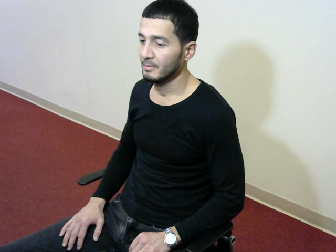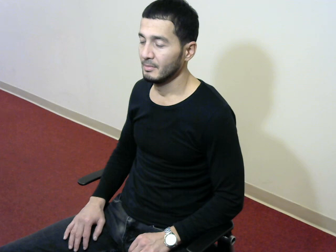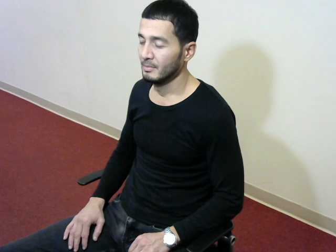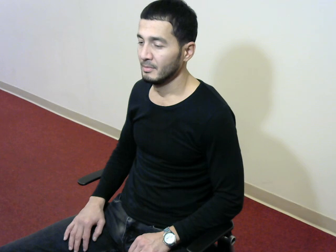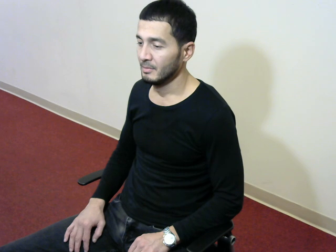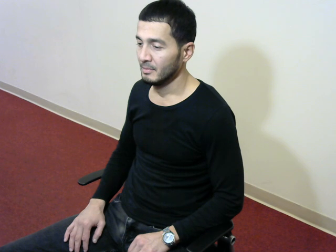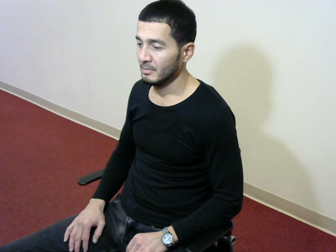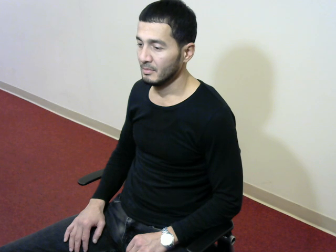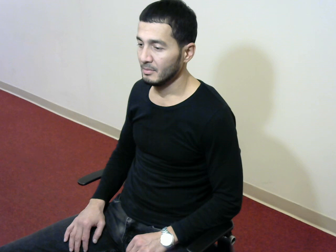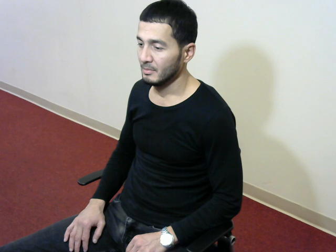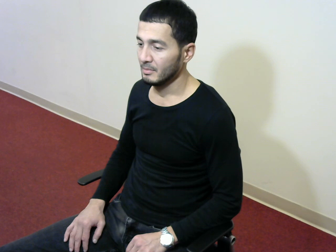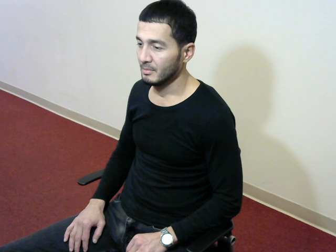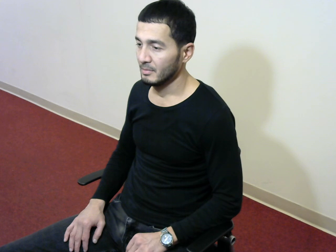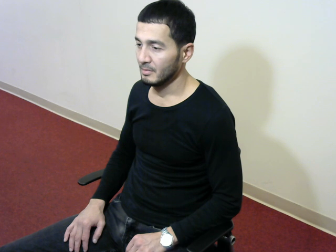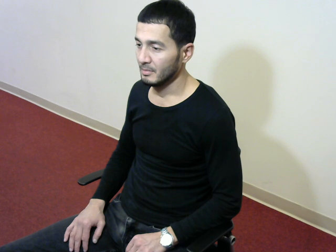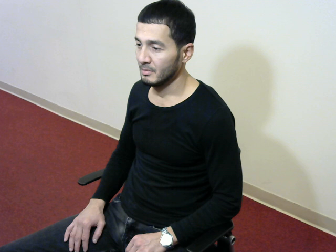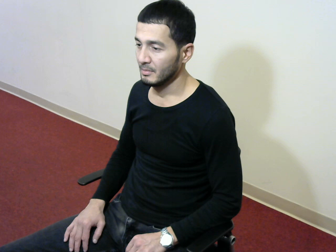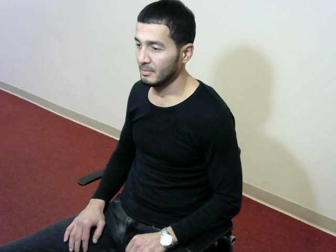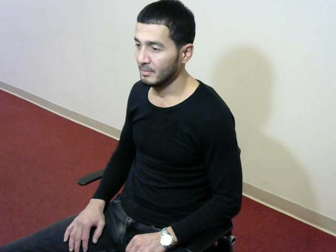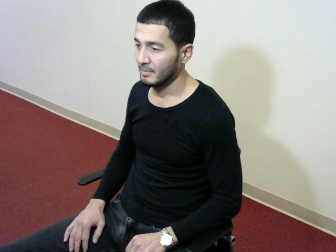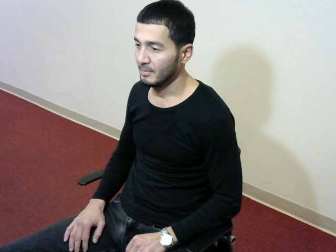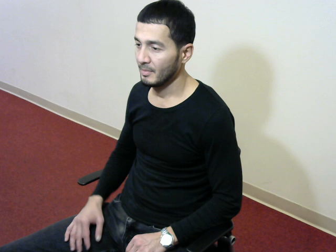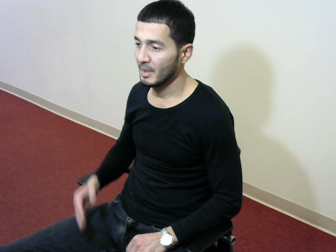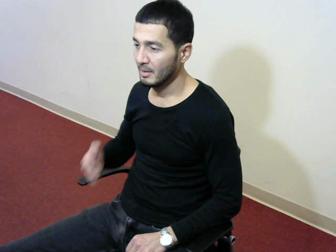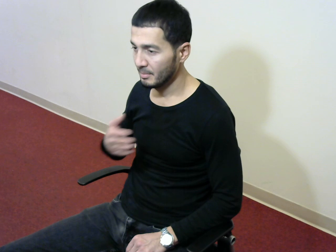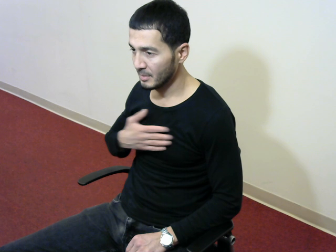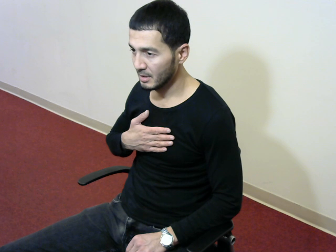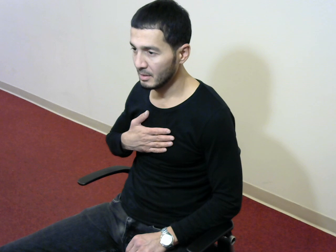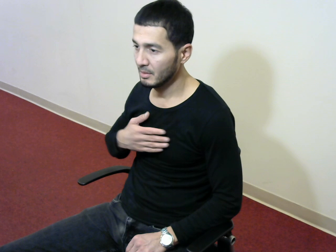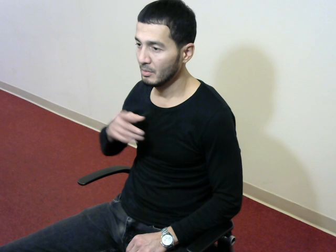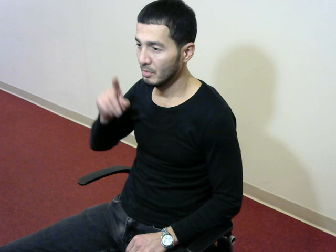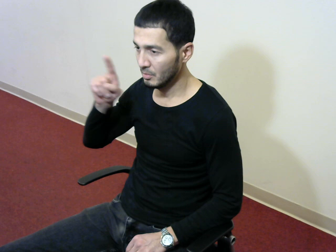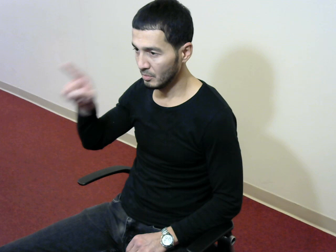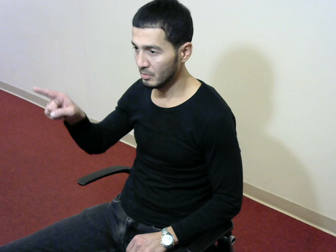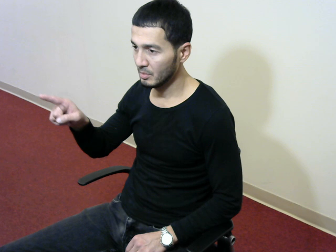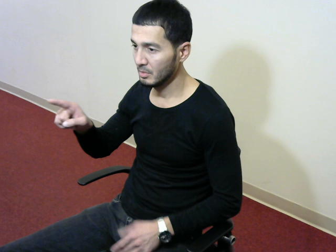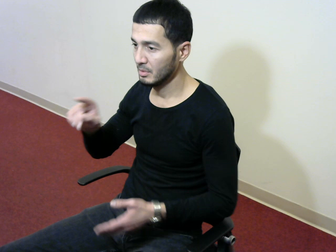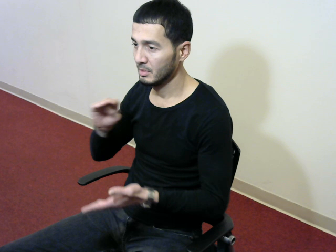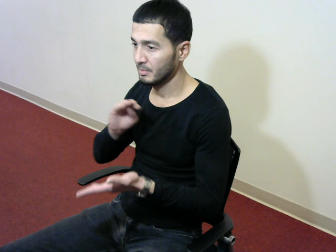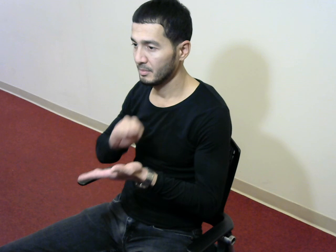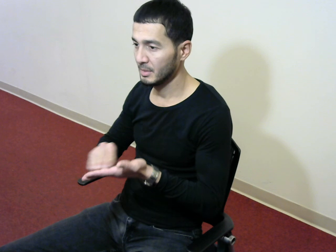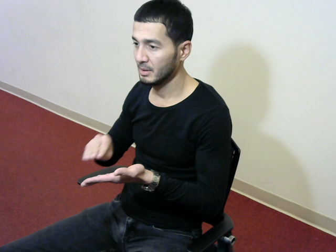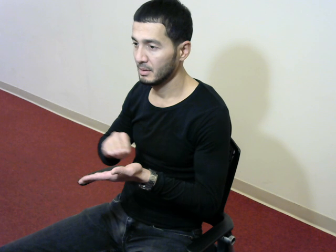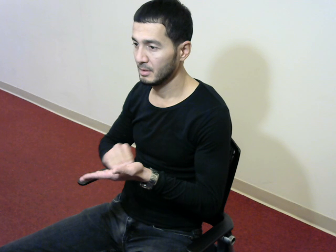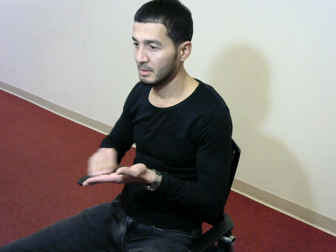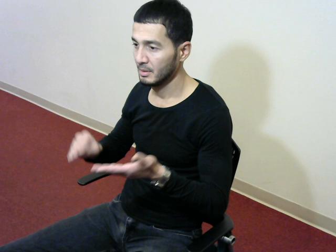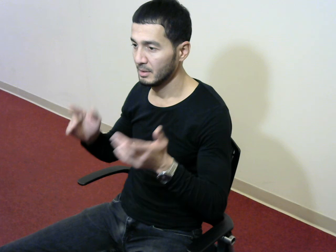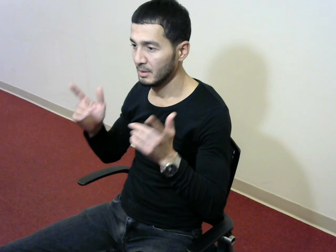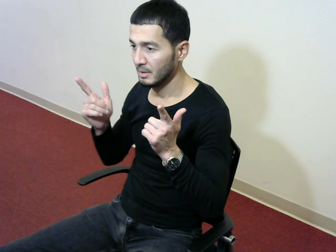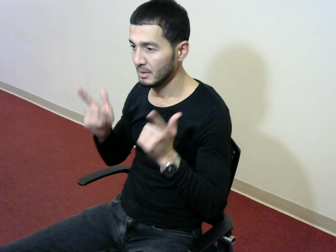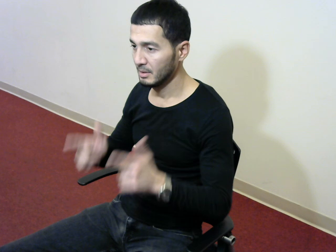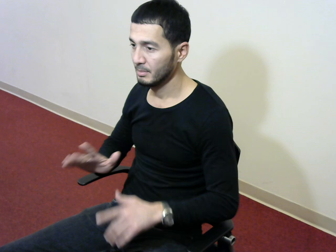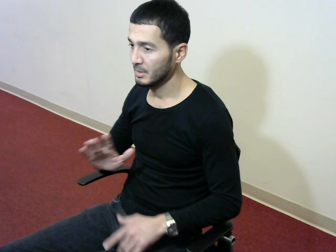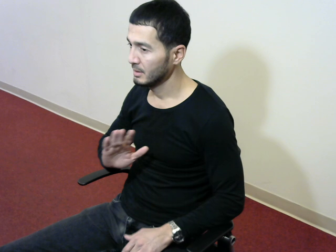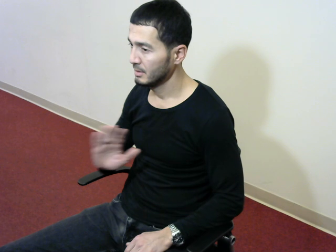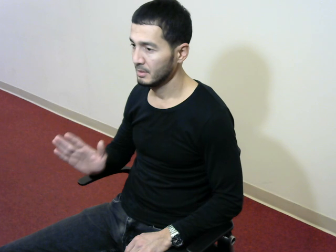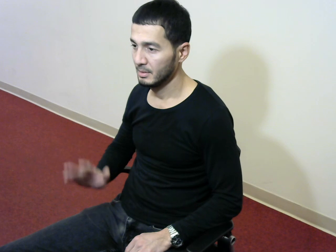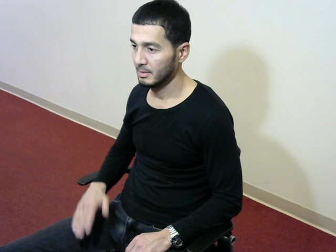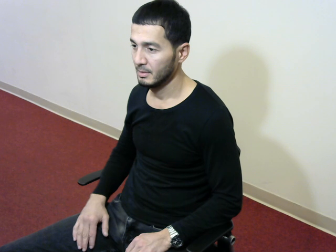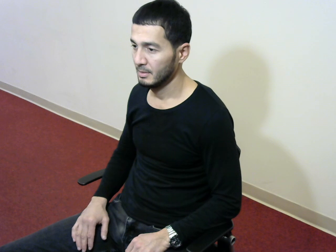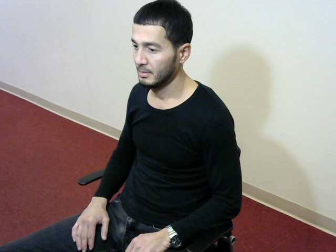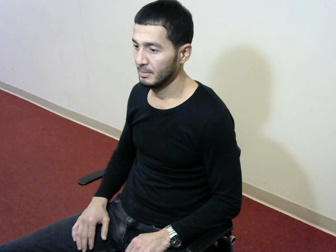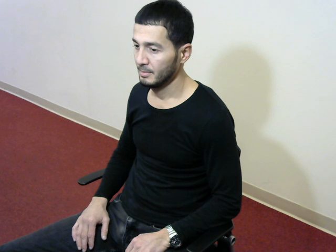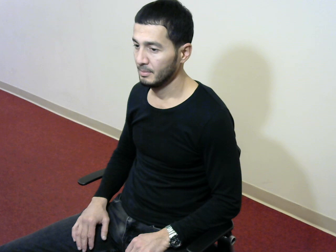Mən onun yazdıqları ilə razı deyiləm